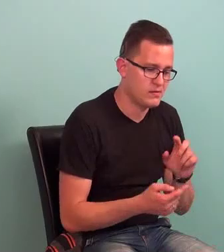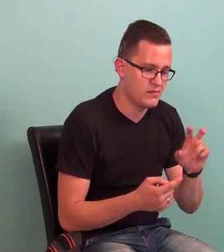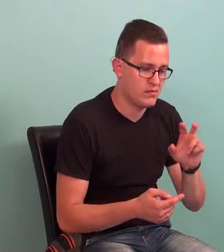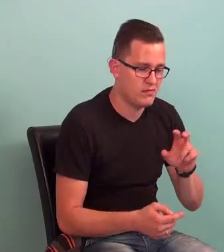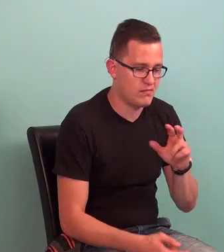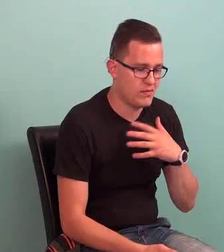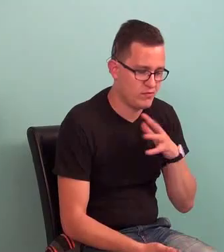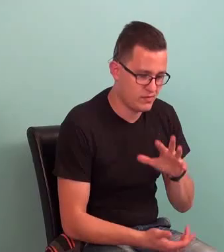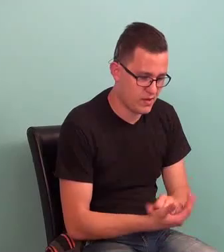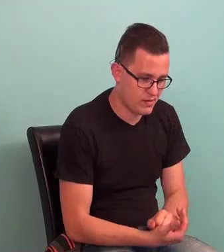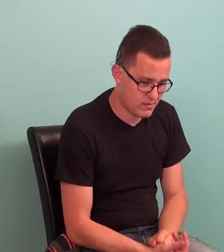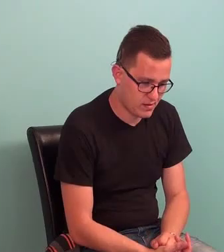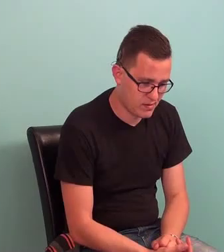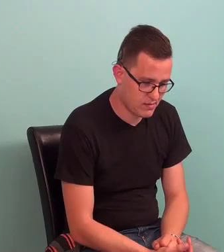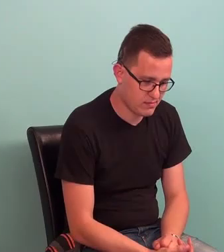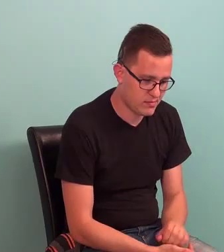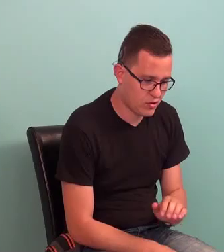Czwartek mam zajęty.